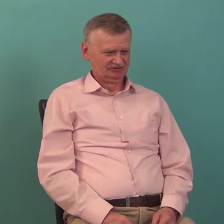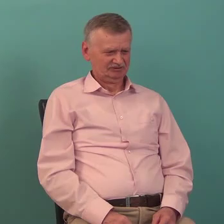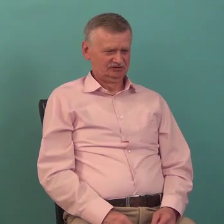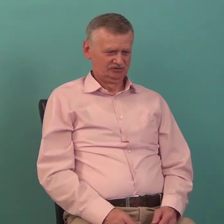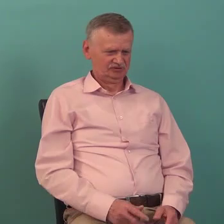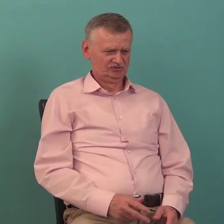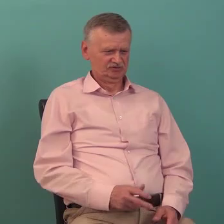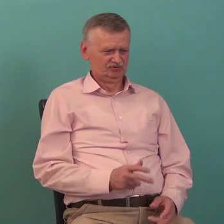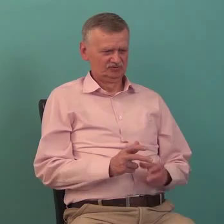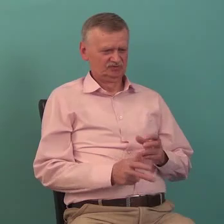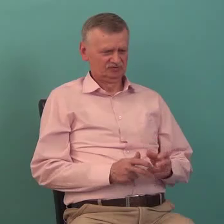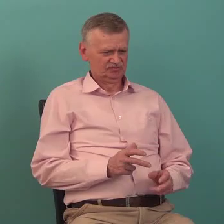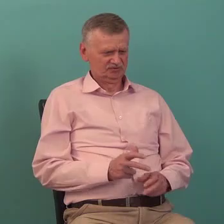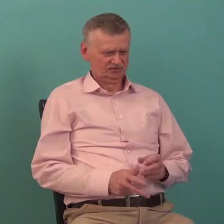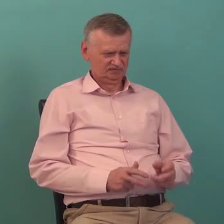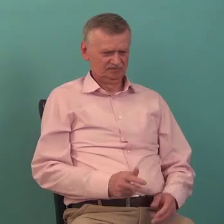Rower.